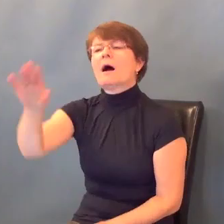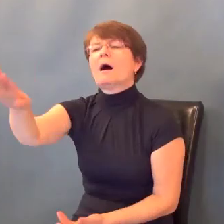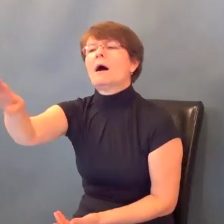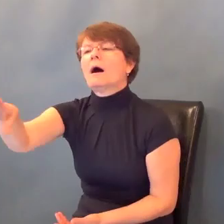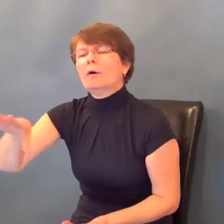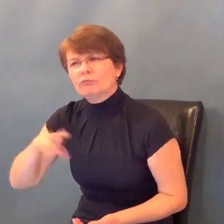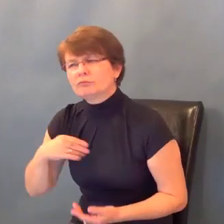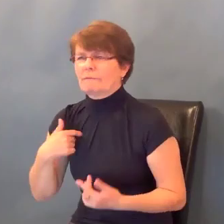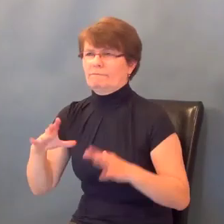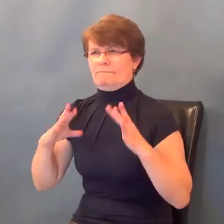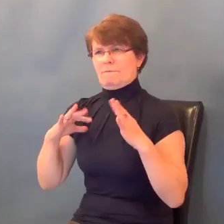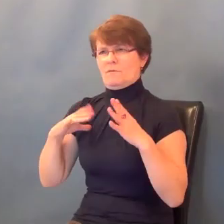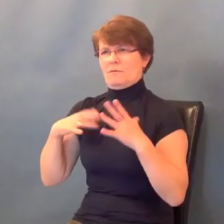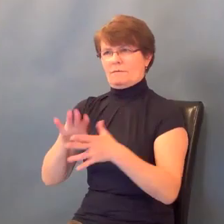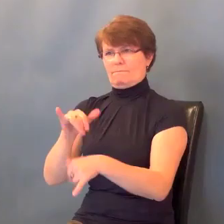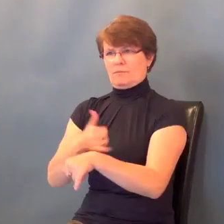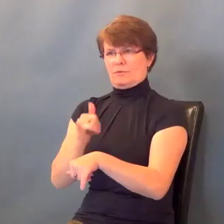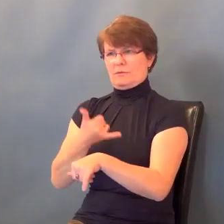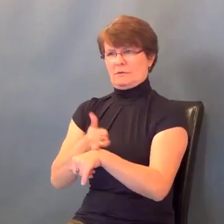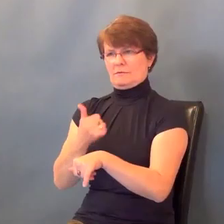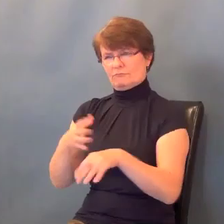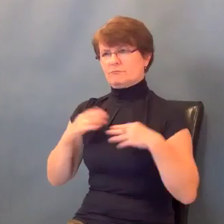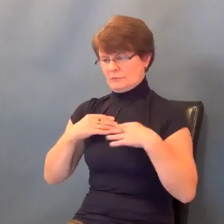Można, mam wolne w piątek.